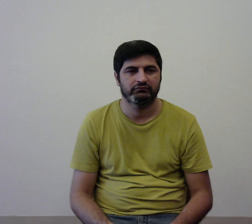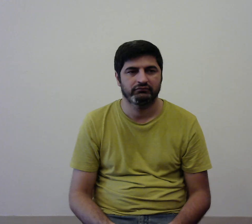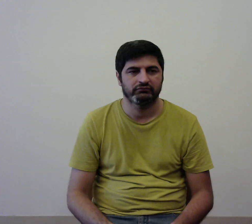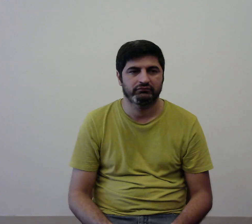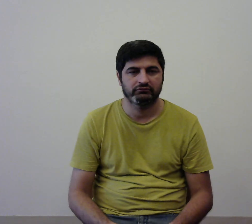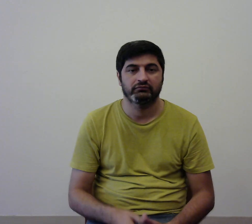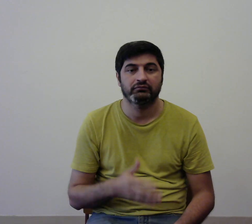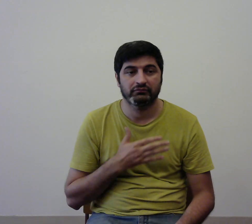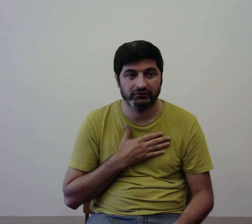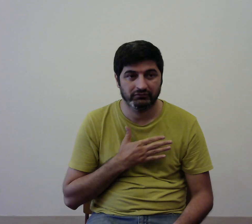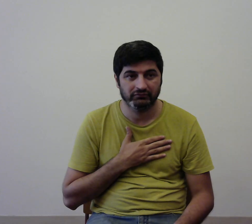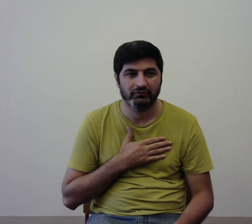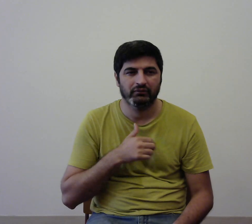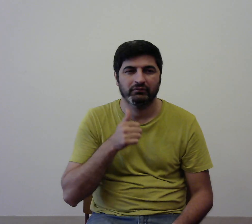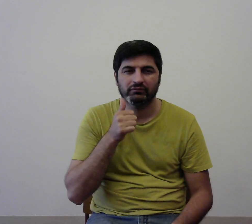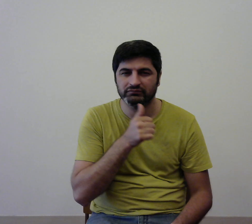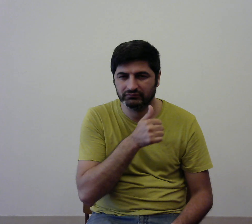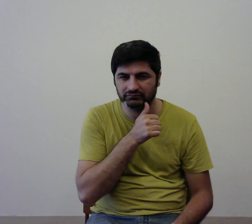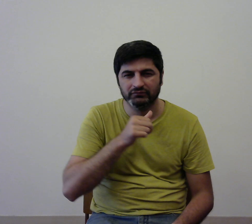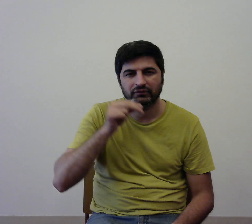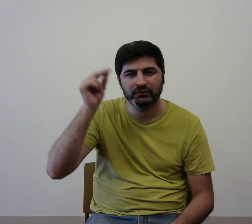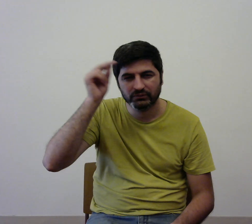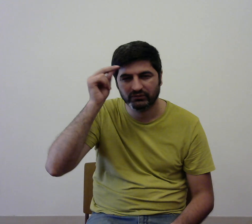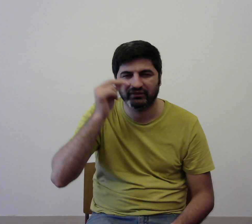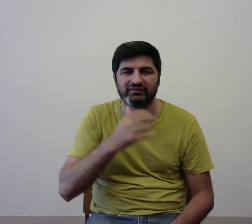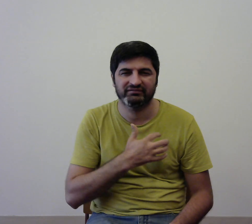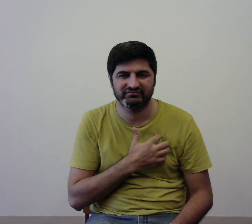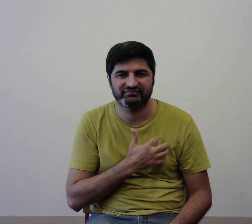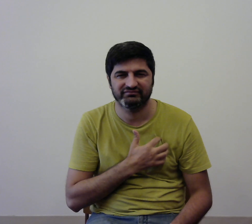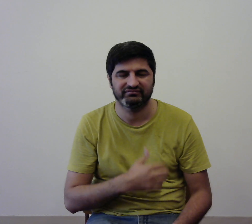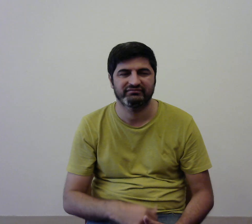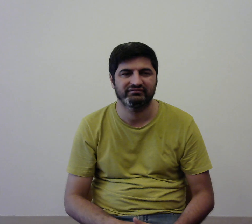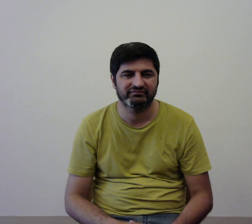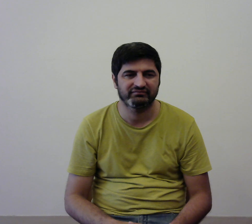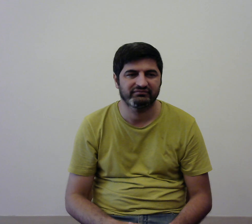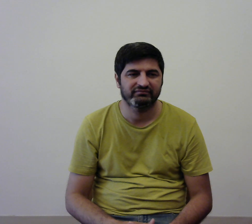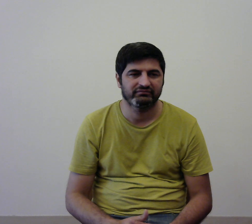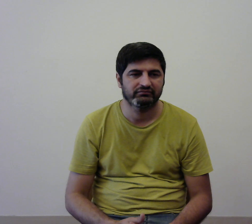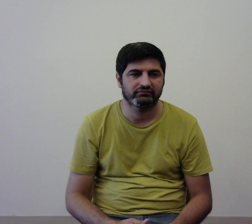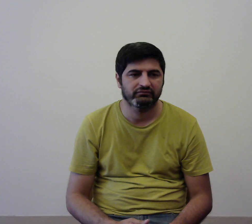Mən kodlaşdırma öyrənmək istəyirəm